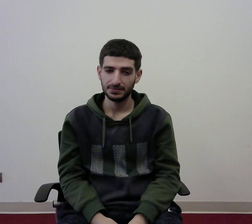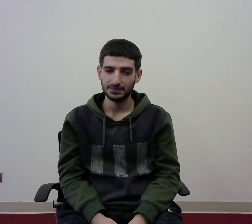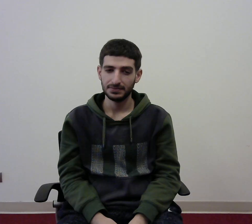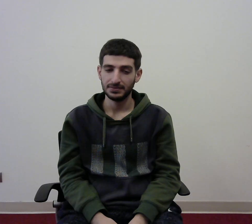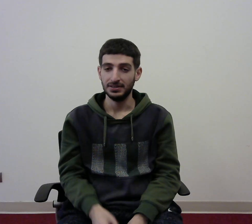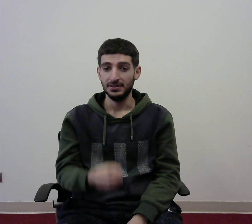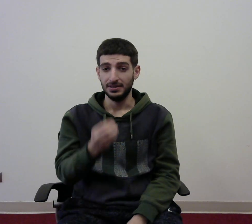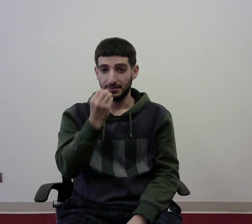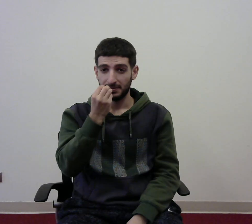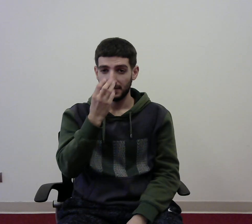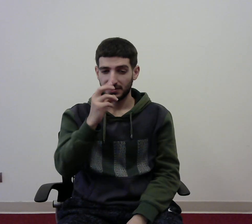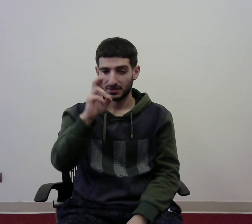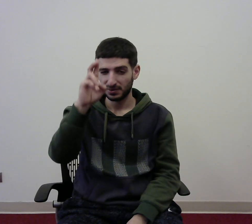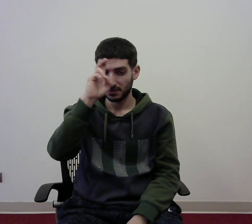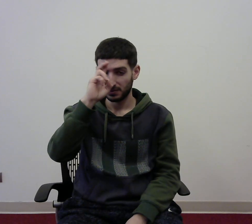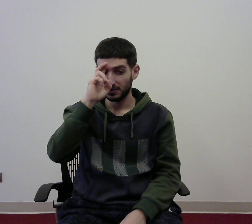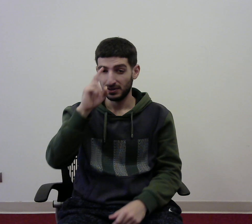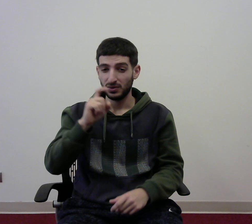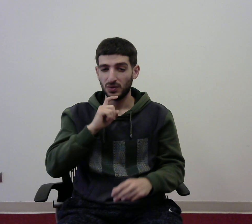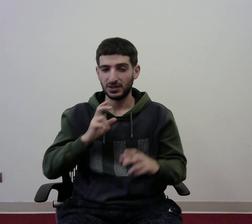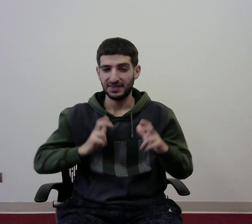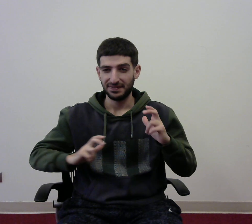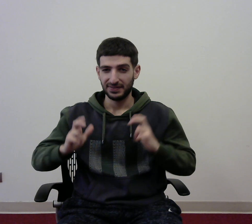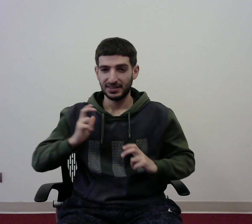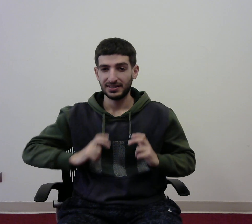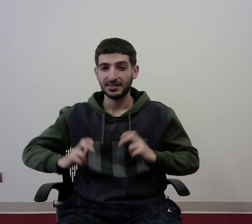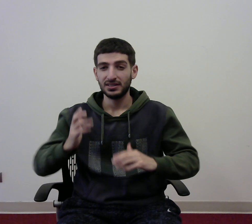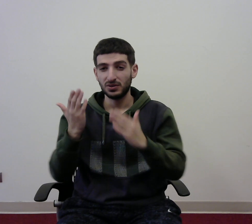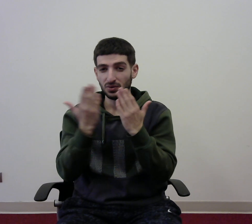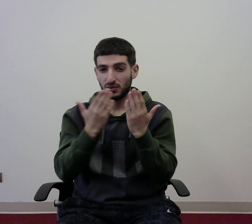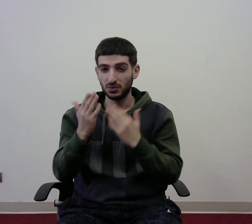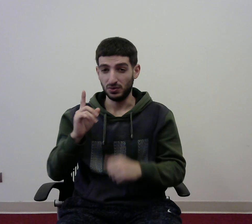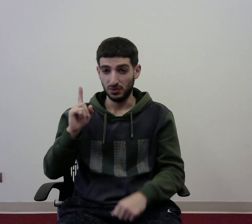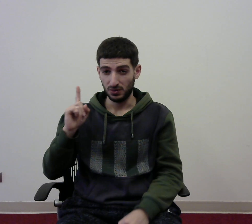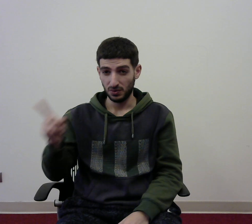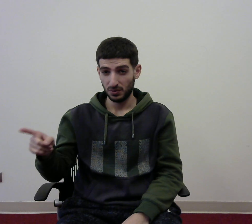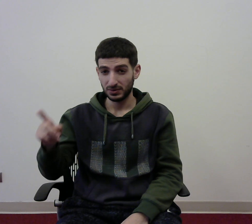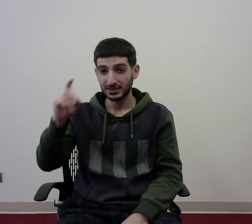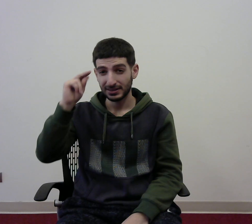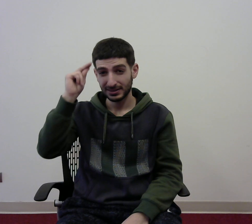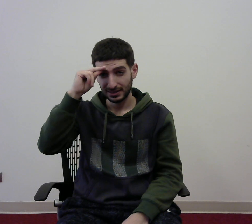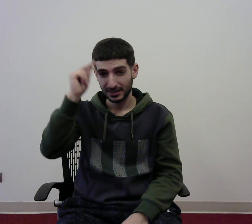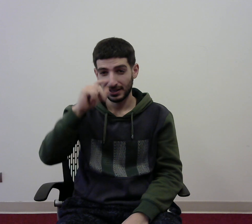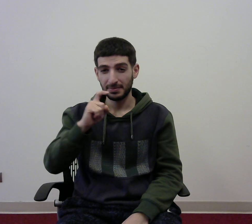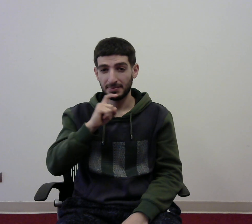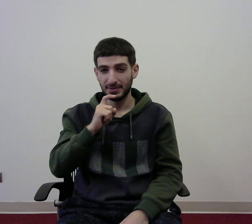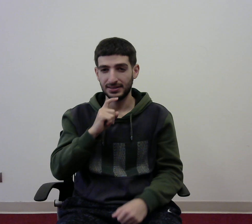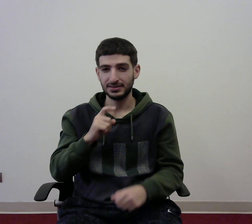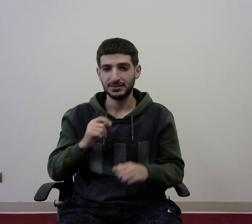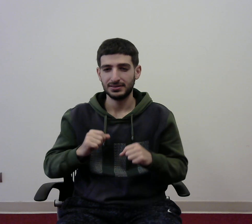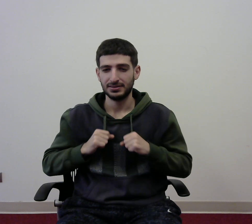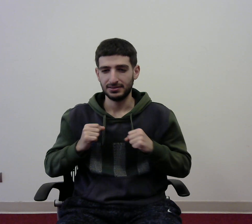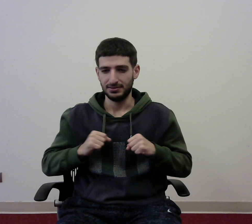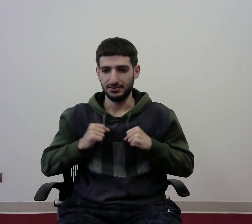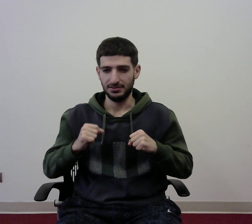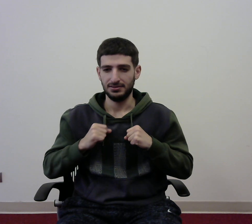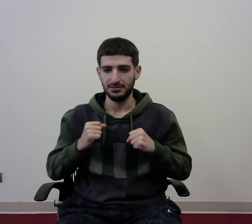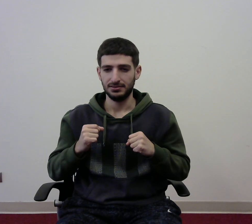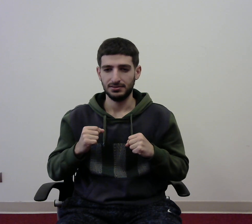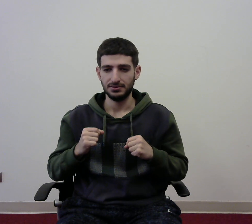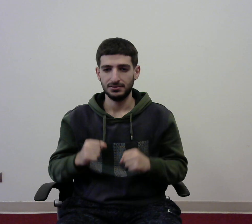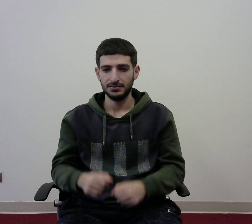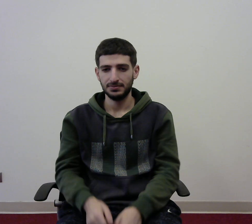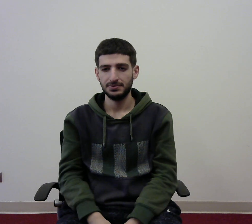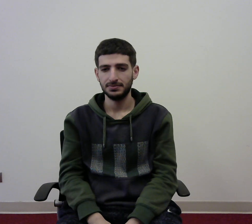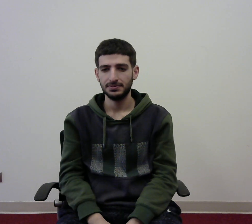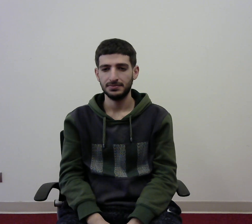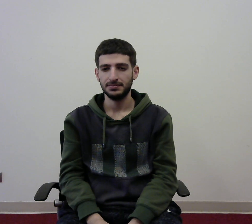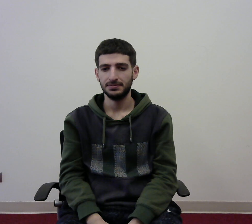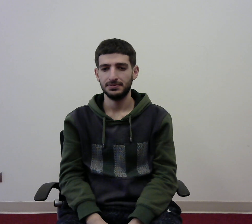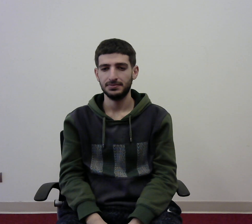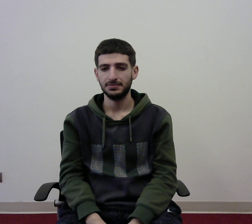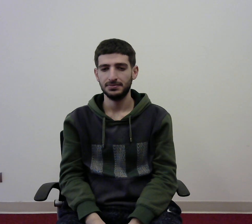Bakı Dövlət Universitetində oxuyan o tələbə çalışqandır